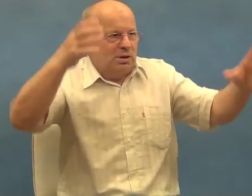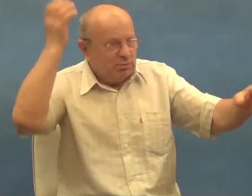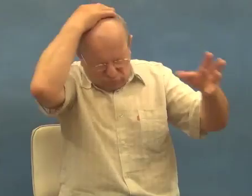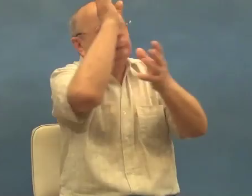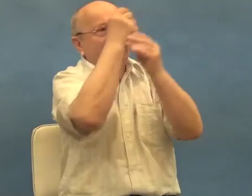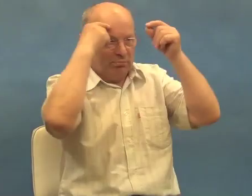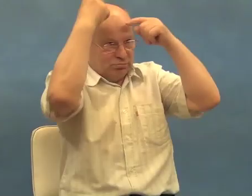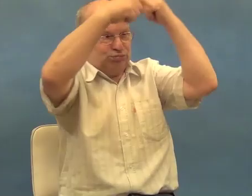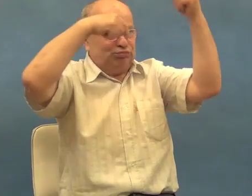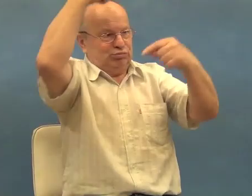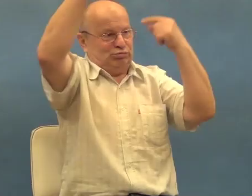Kręciło się w głowie.